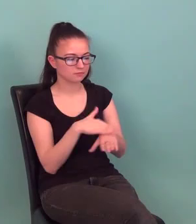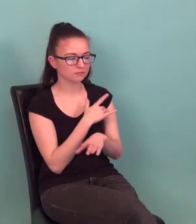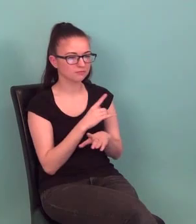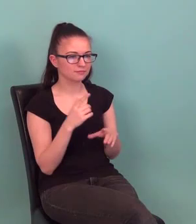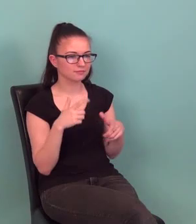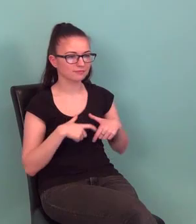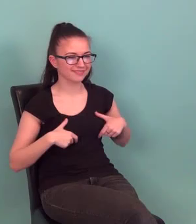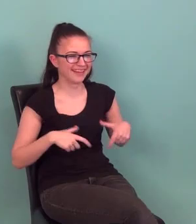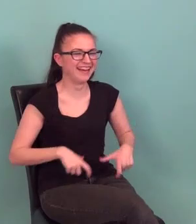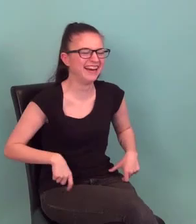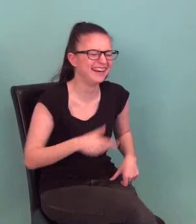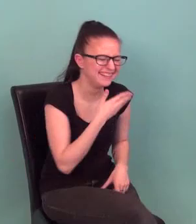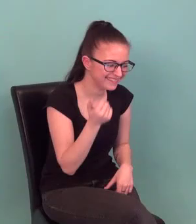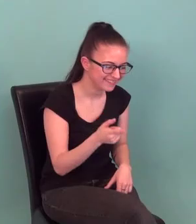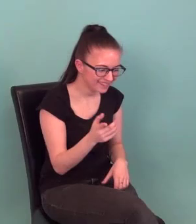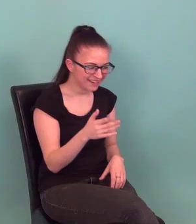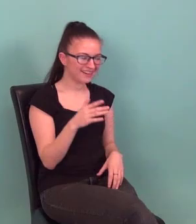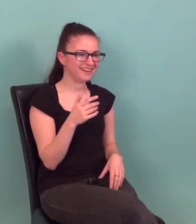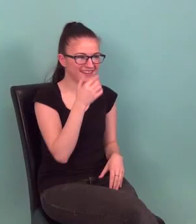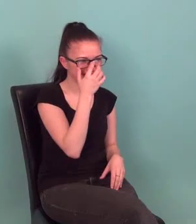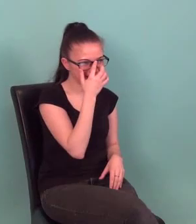Nie wolno być gołym, nie wolno nosić biustonosza oraz majtek.